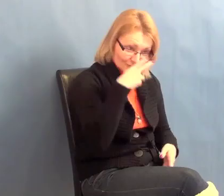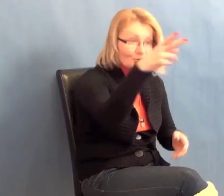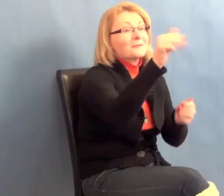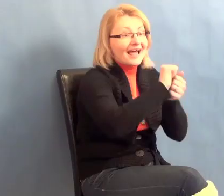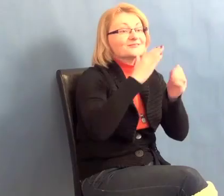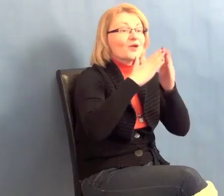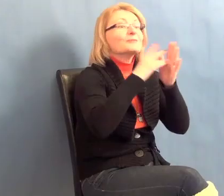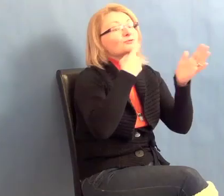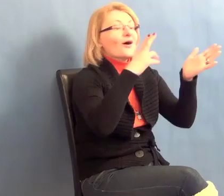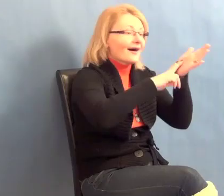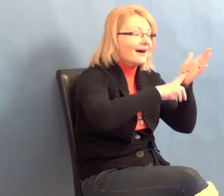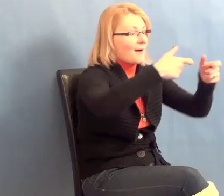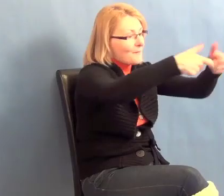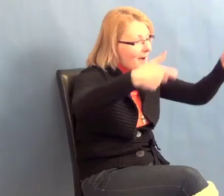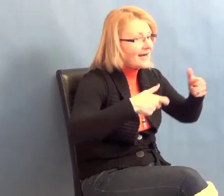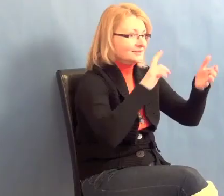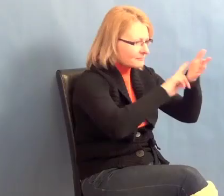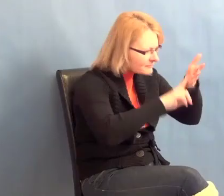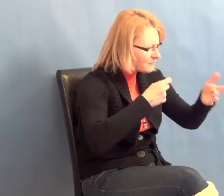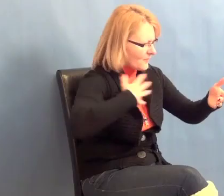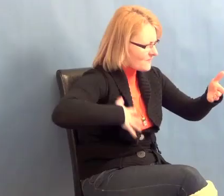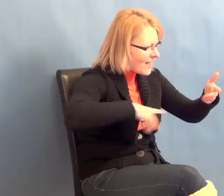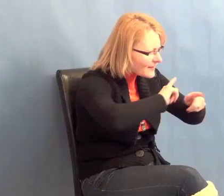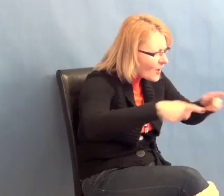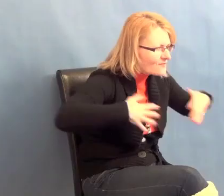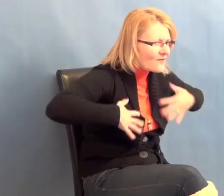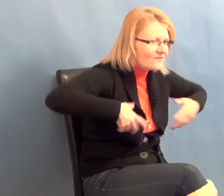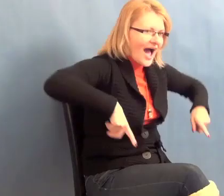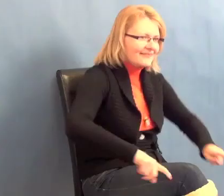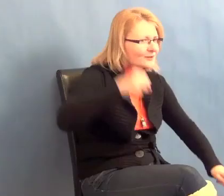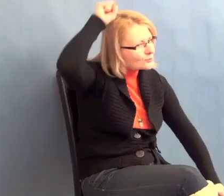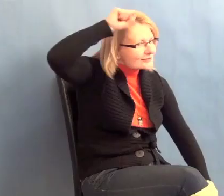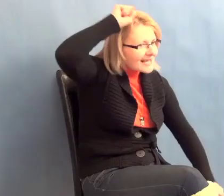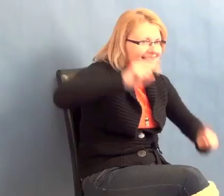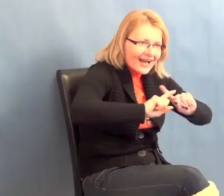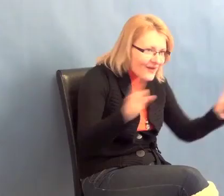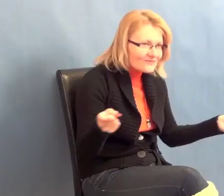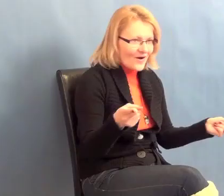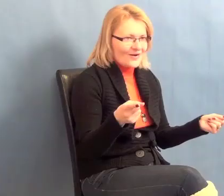W domu, na różnych przedmiotach naklejone są informacje, że nie wolno zabierać suszarki do kąpieli.